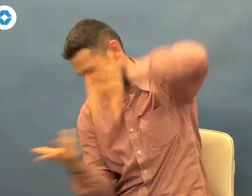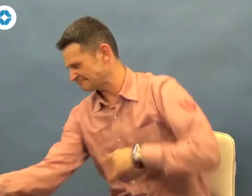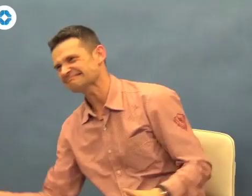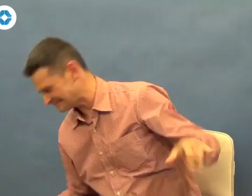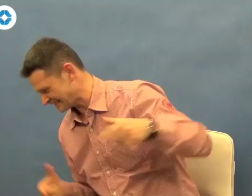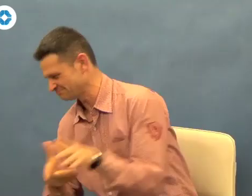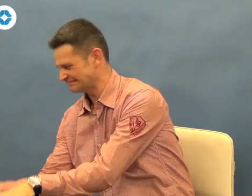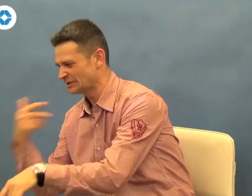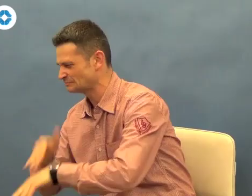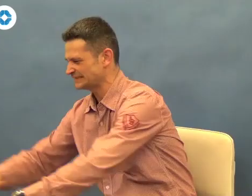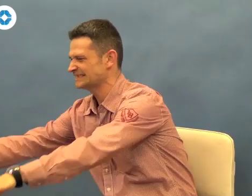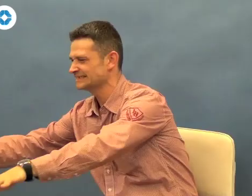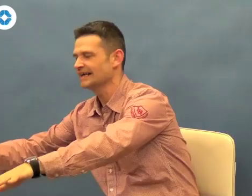Gruszki się rozsypały.